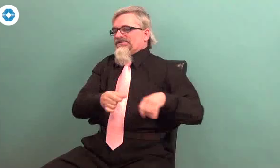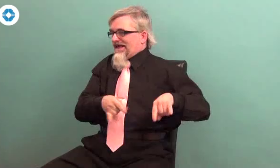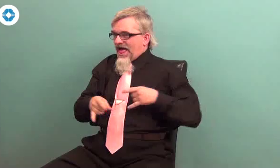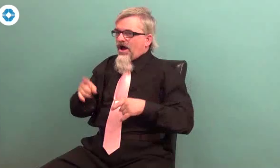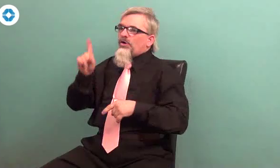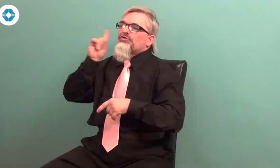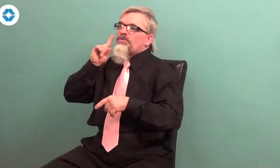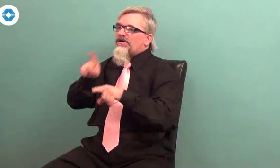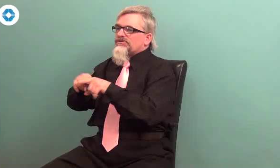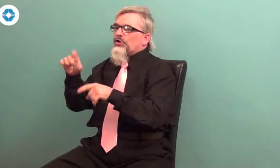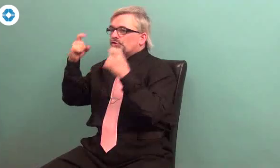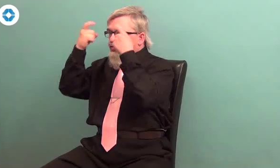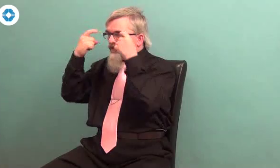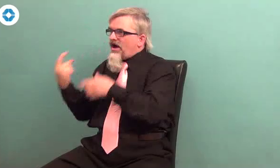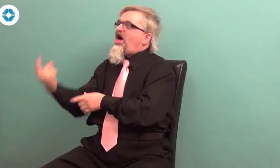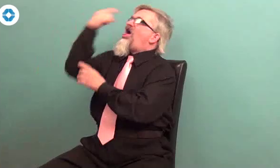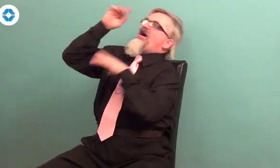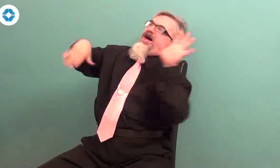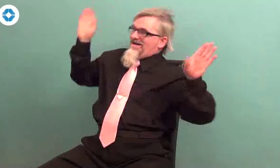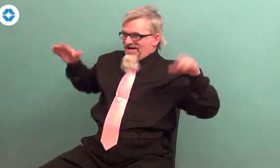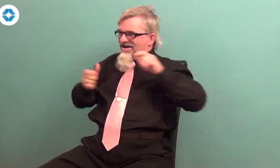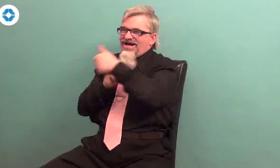Chłopiec tak samo, sowa wyskoczyła na niego i zaczęła go gonić.